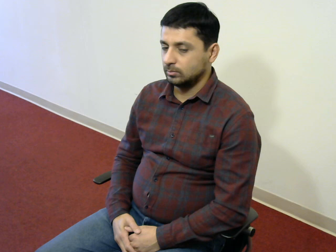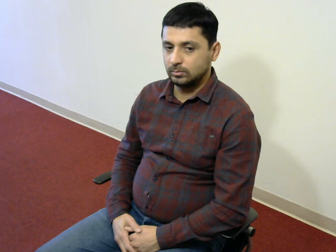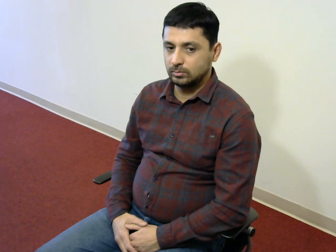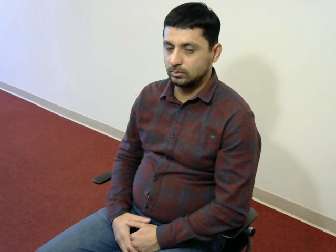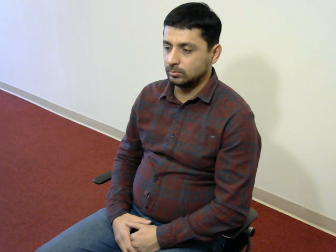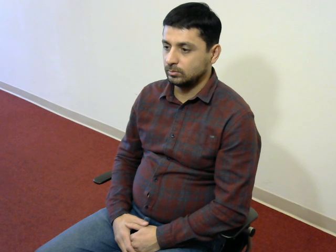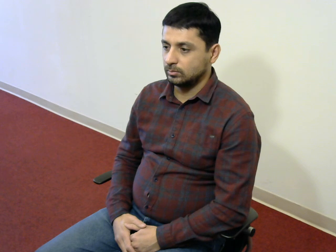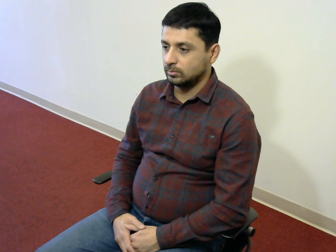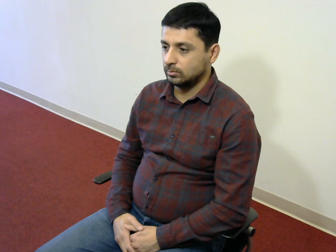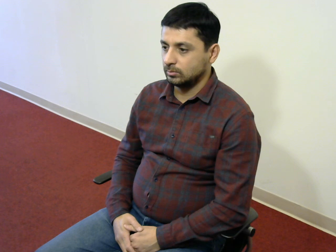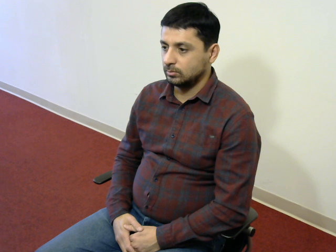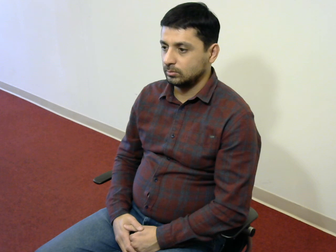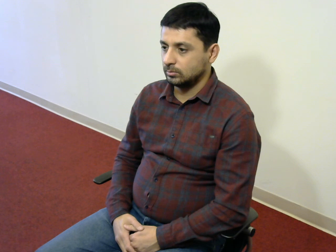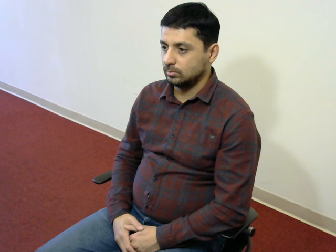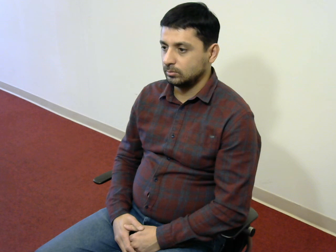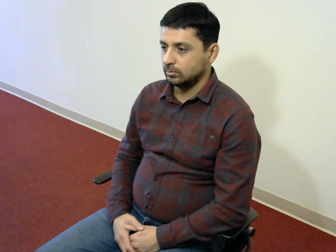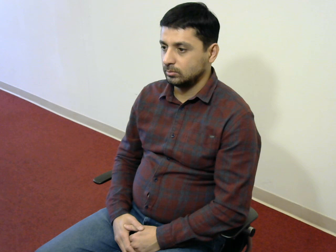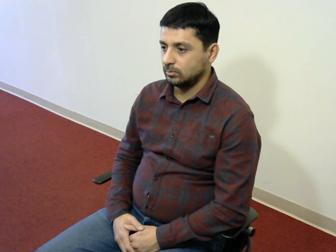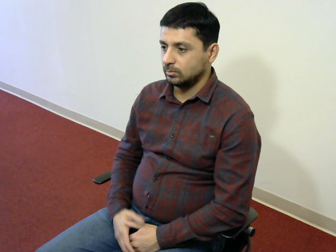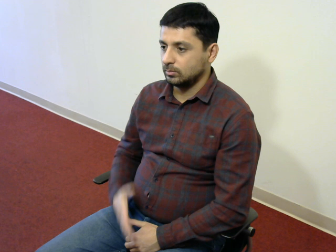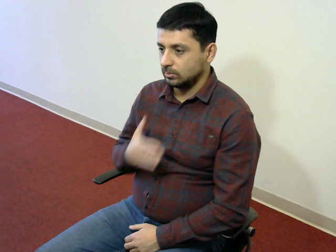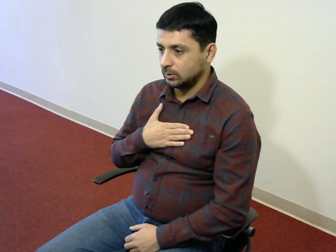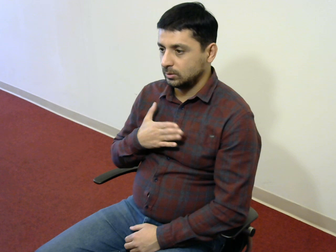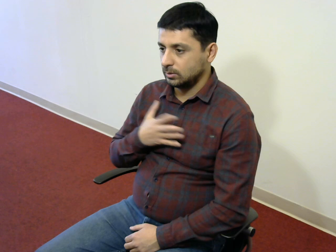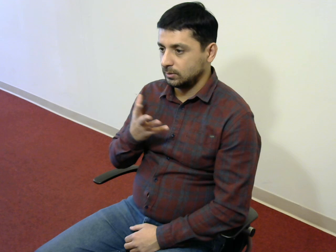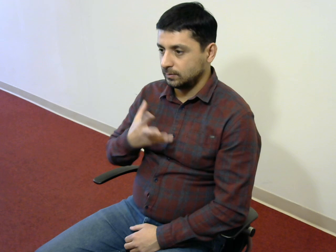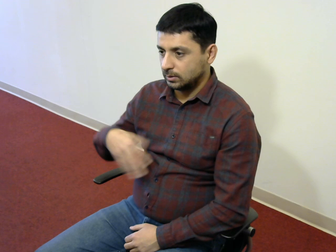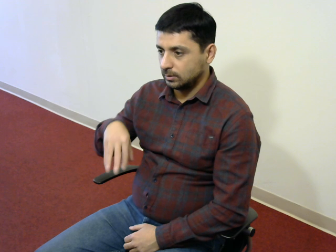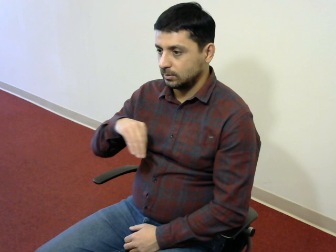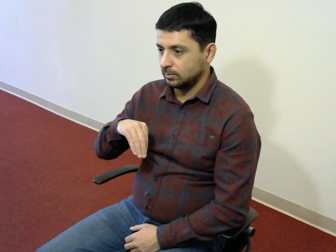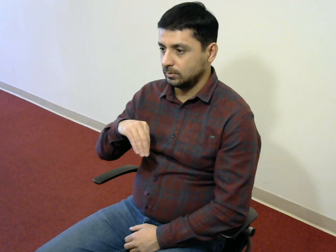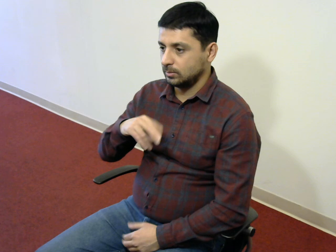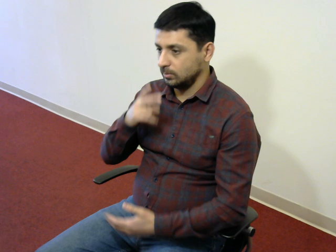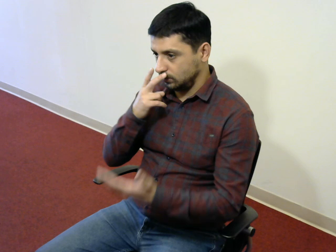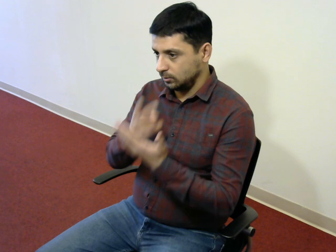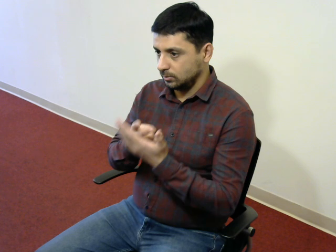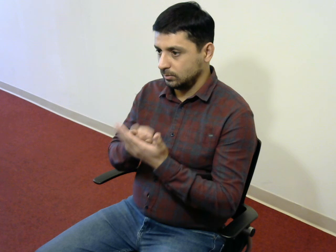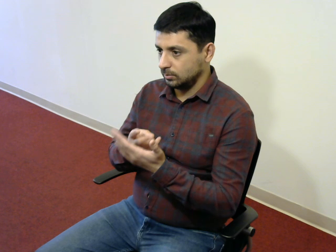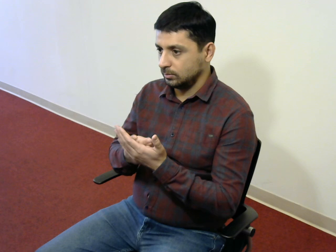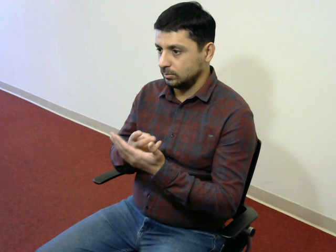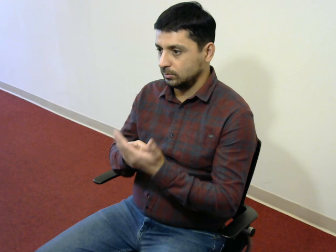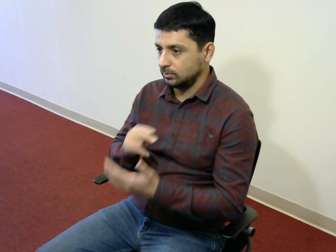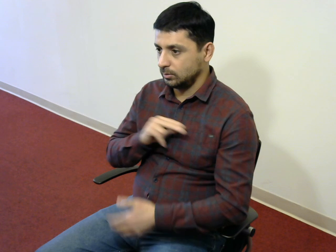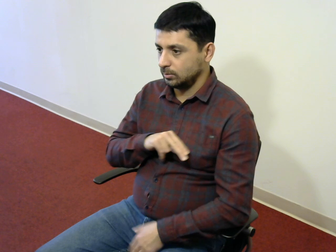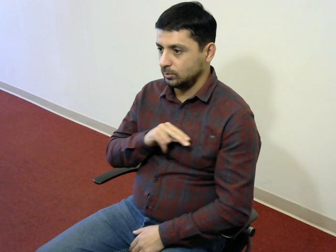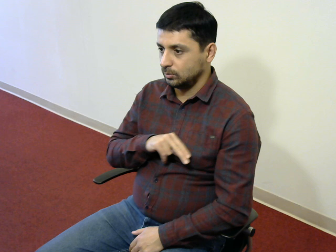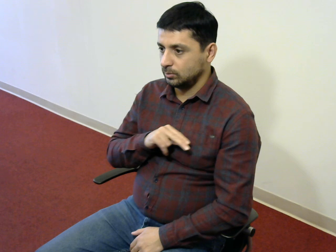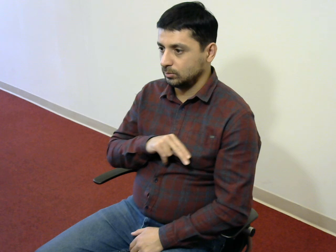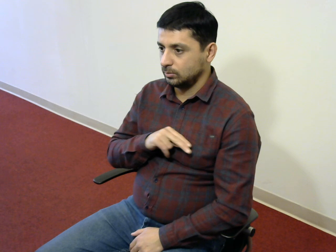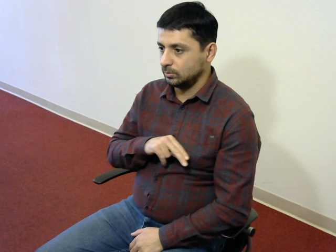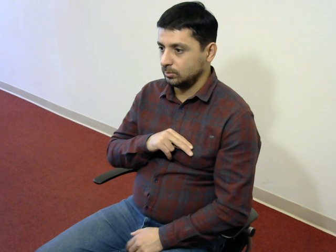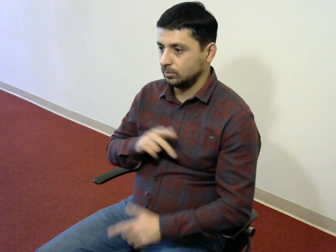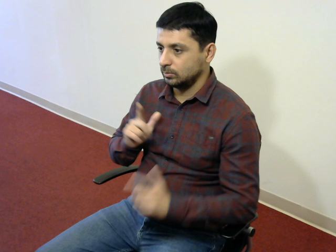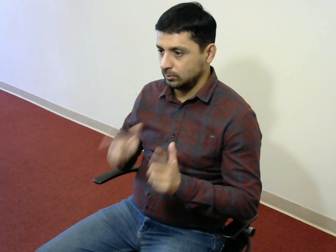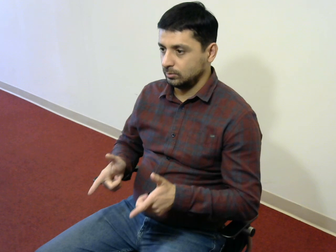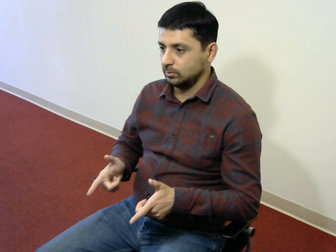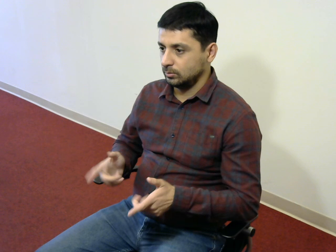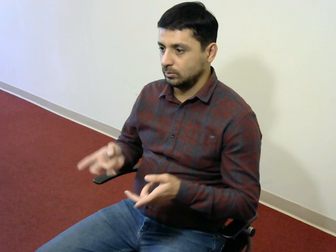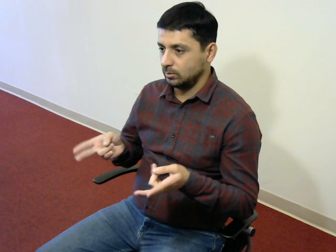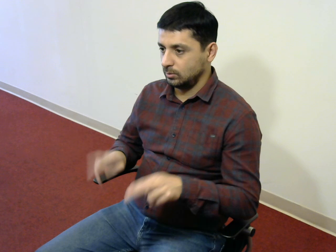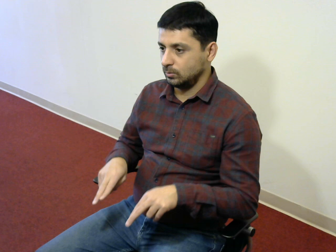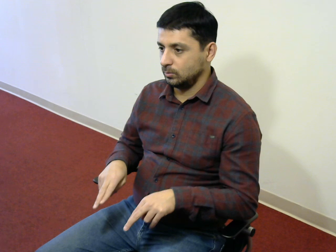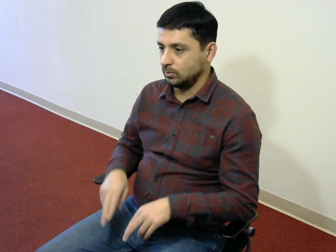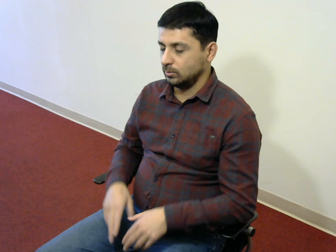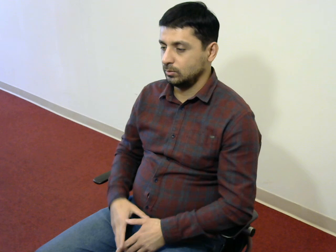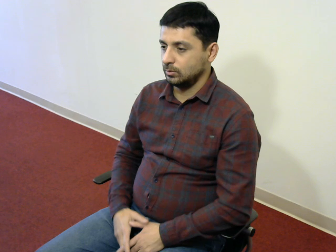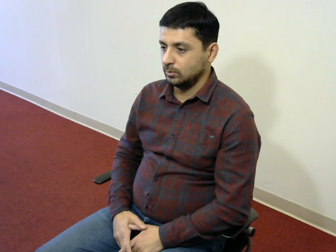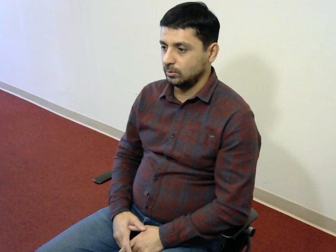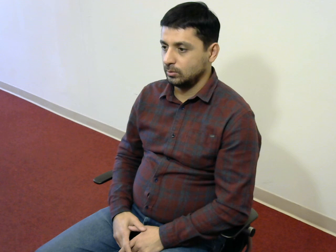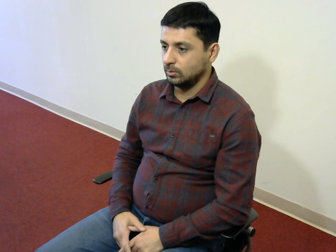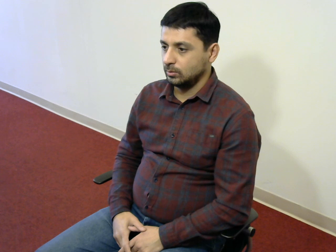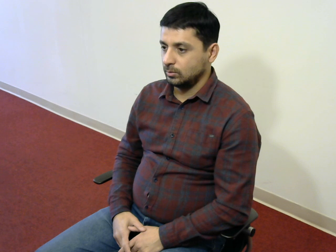Biz göstərilən işdən razı qaldıq